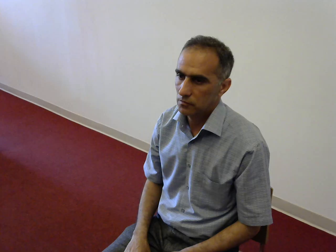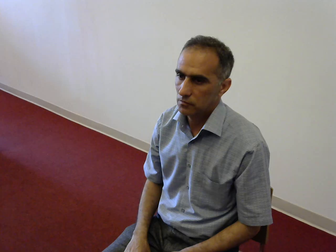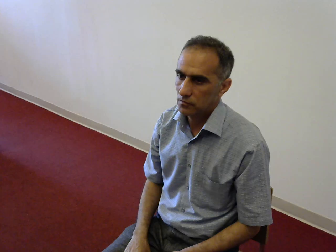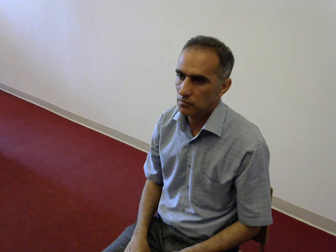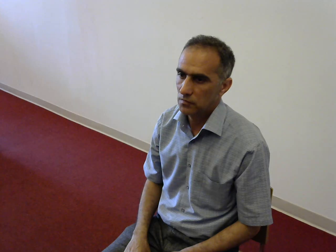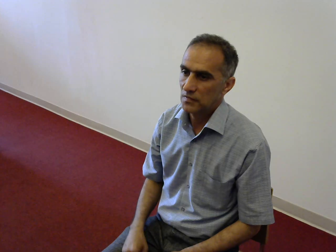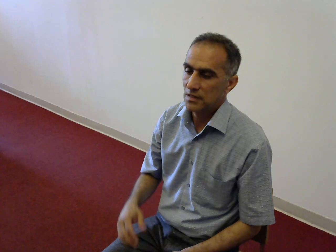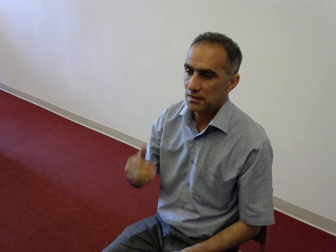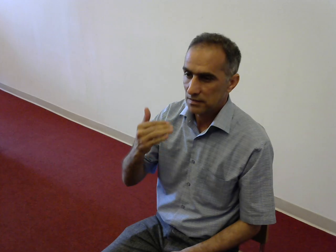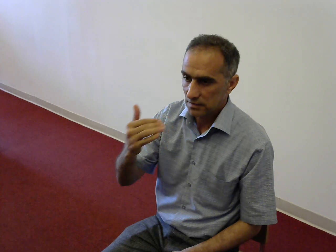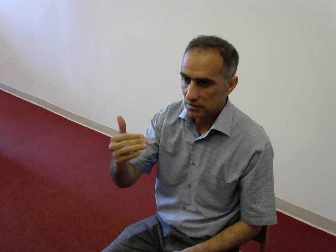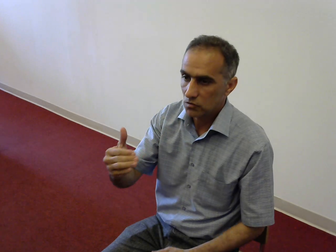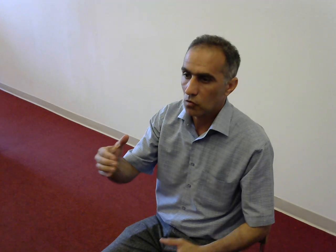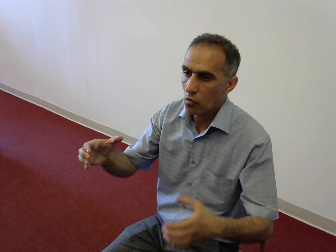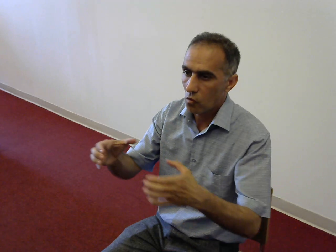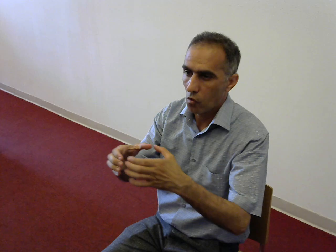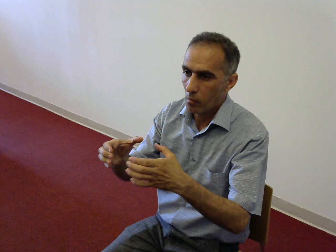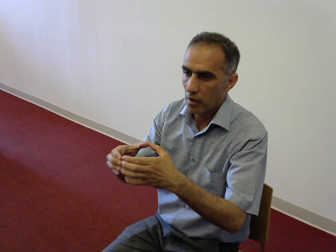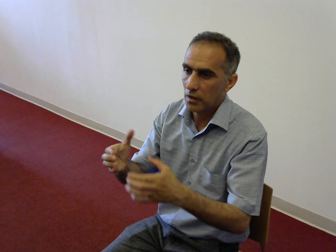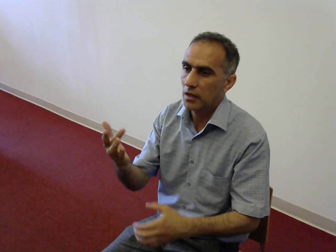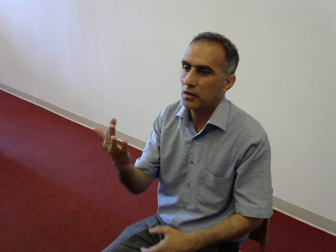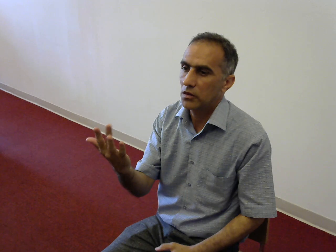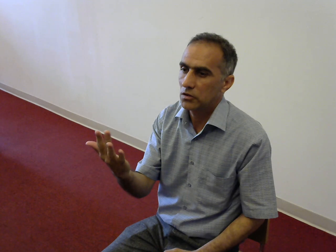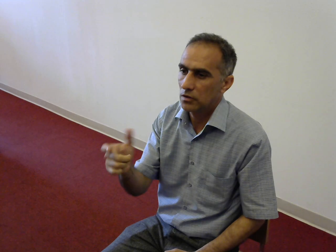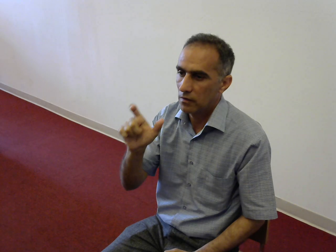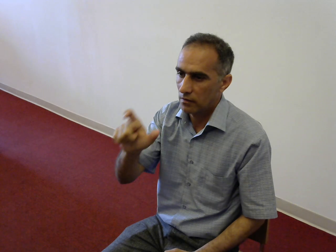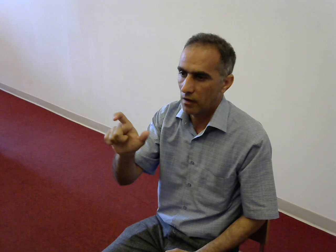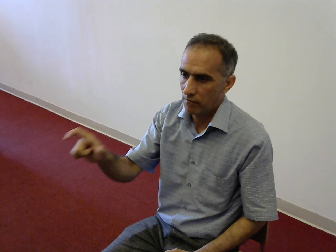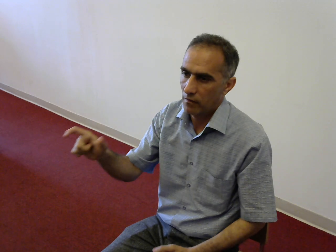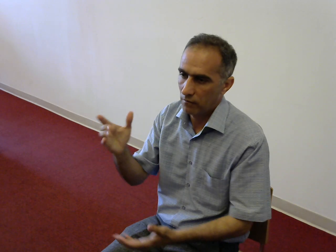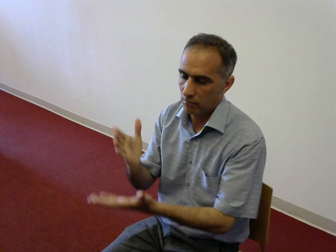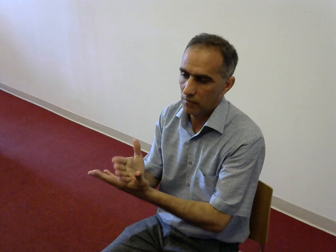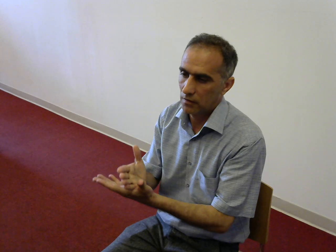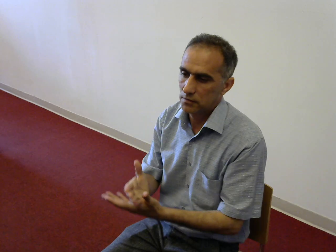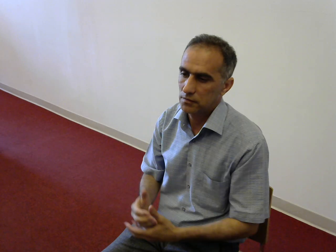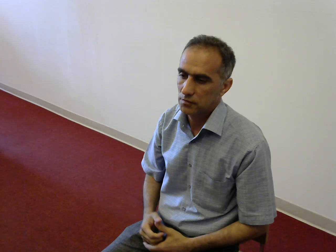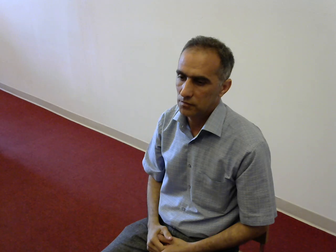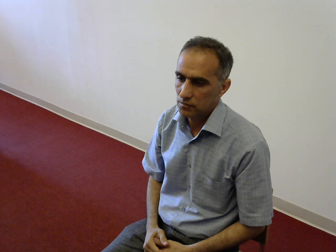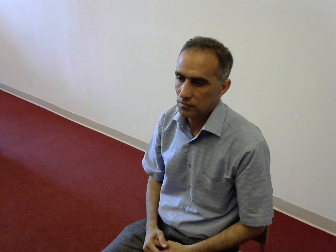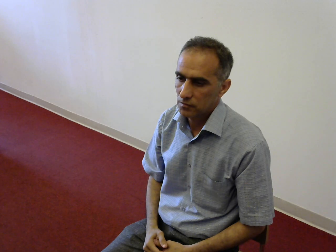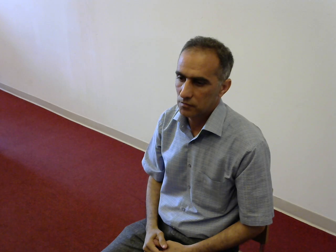Sizin komandada neçə nəfər var?